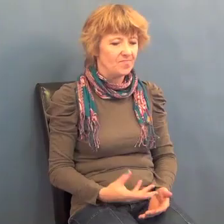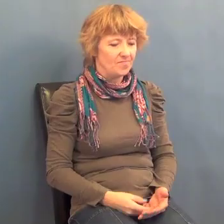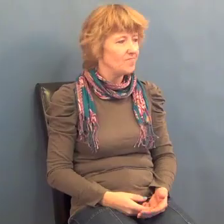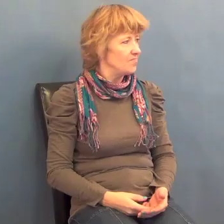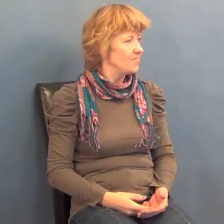Tak.